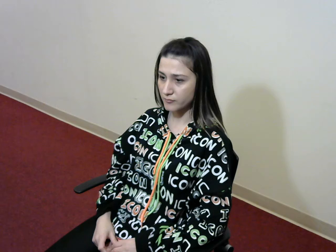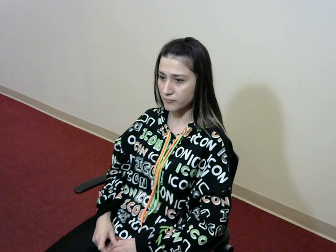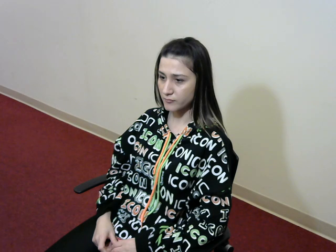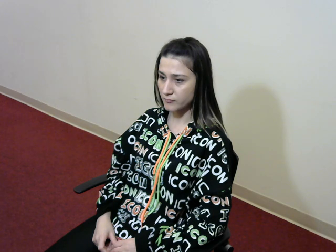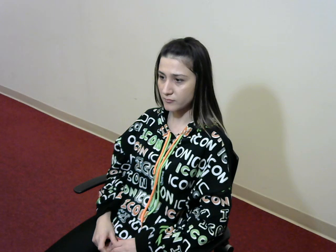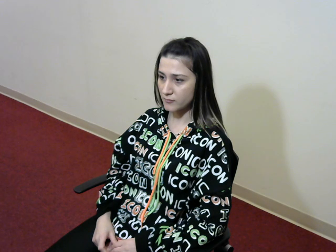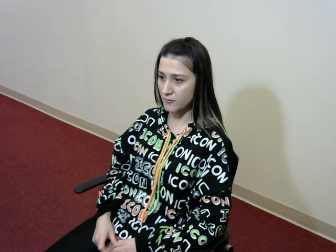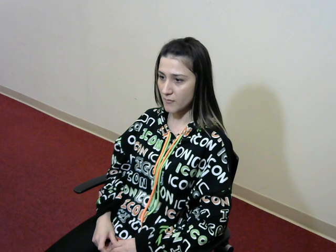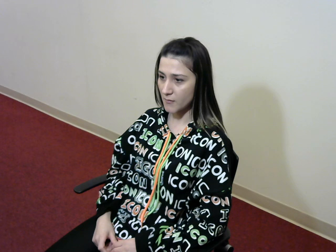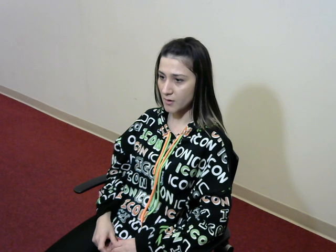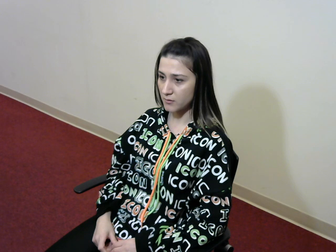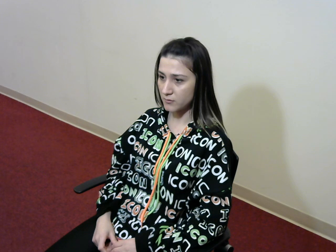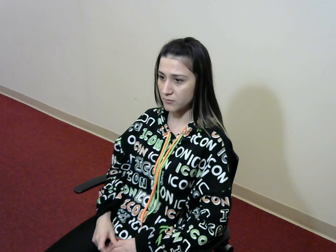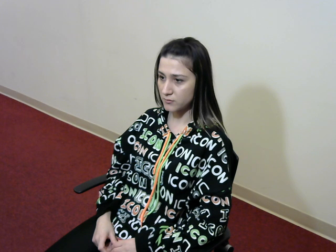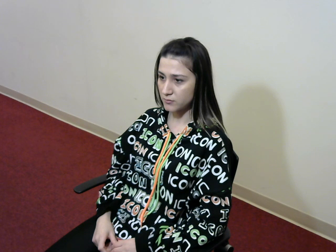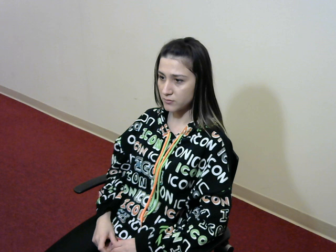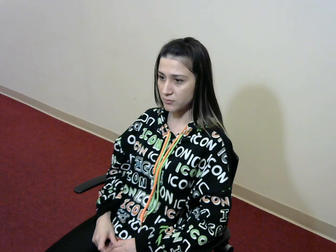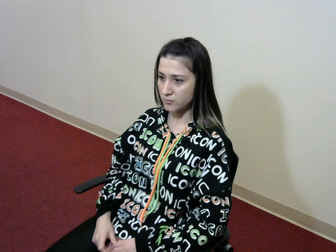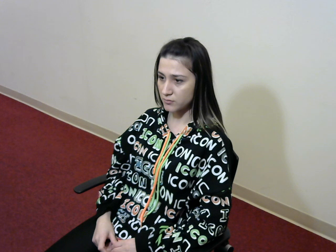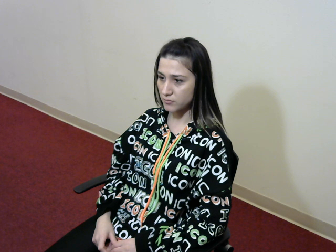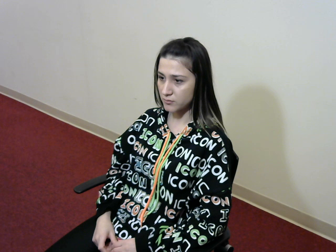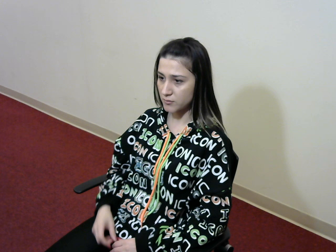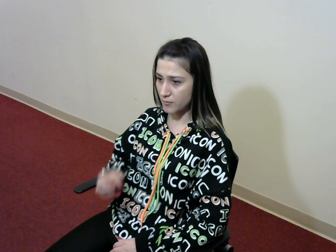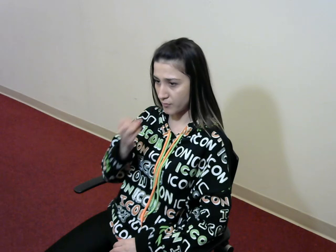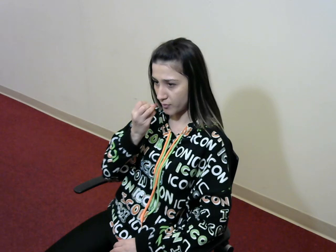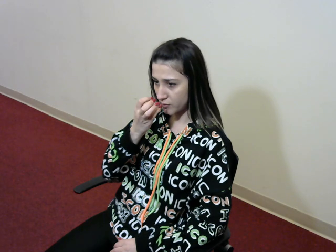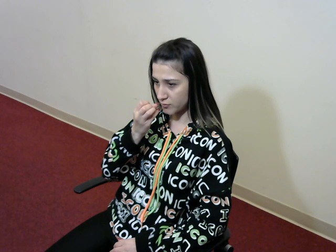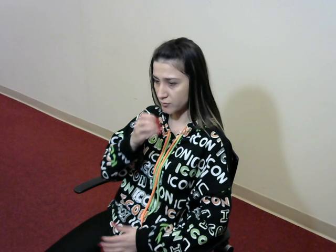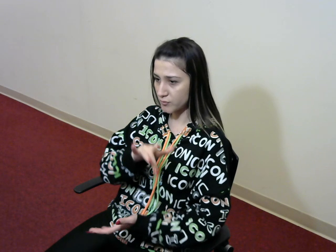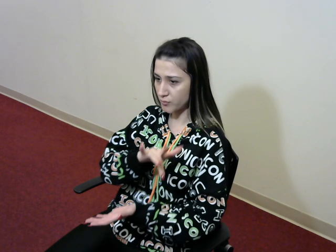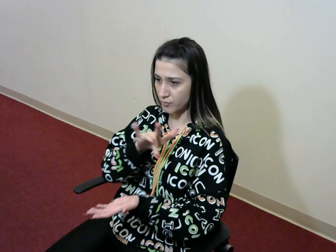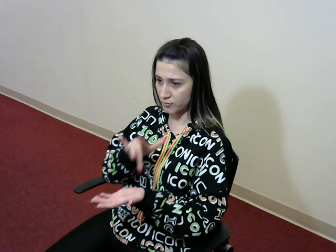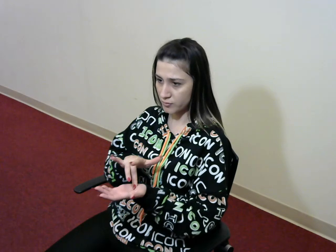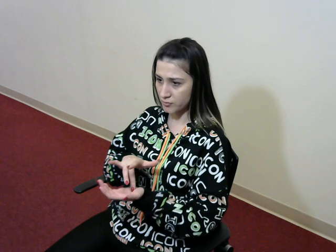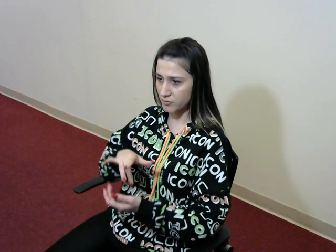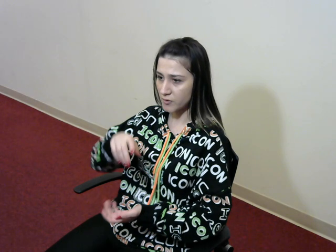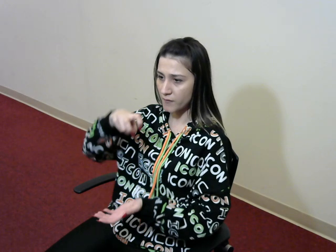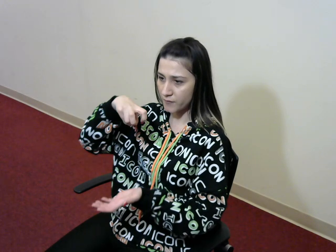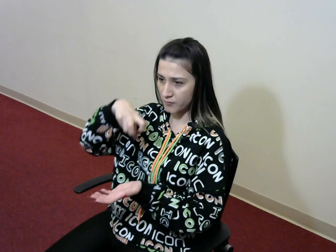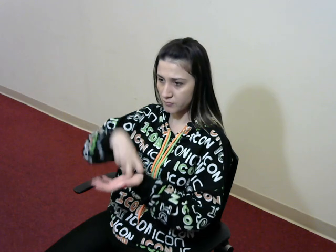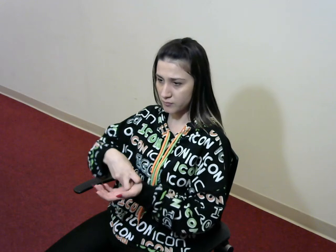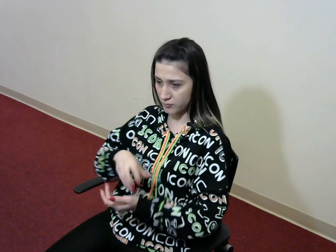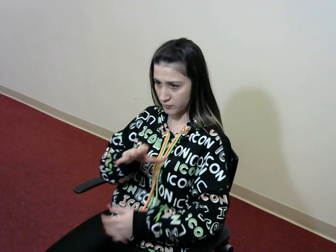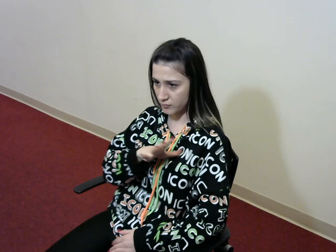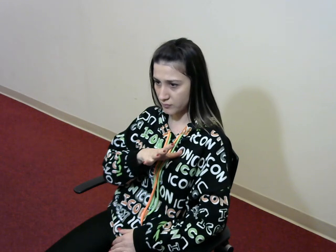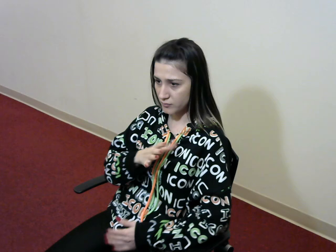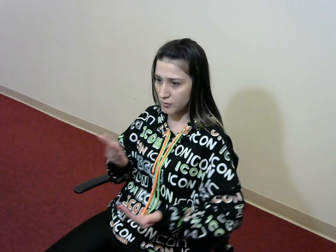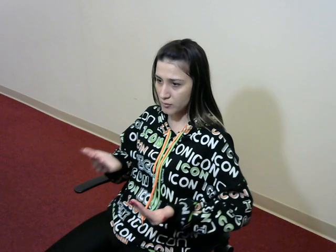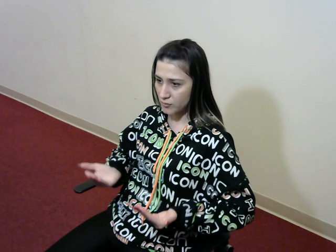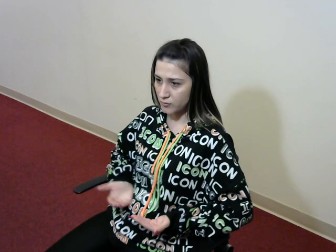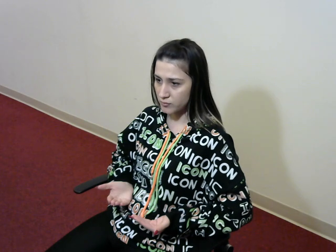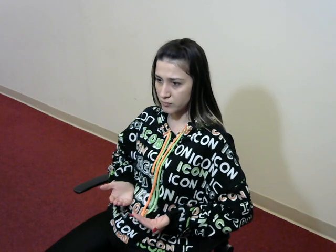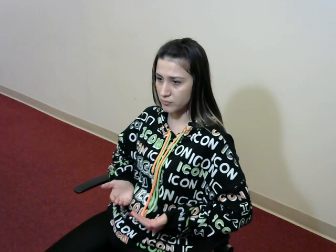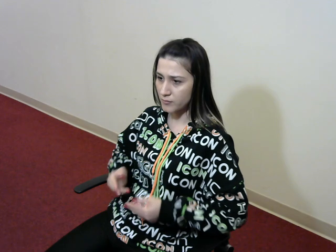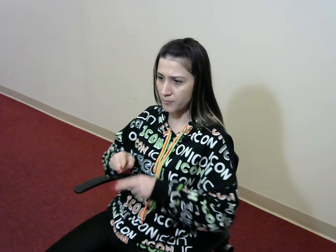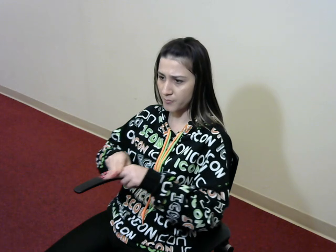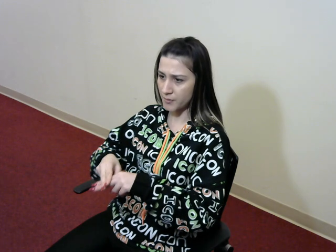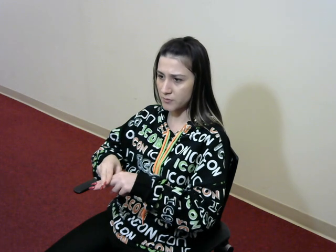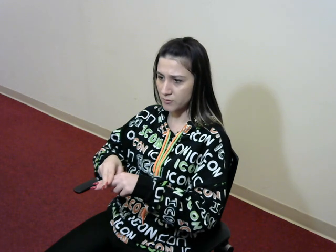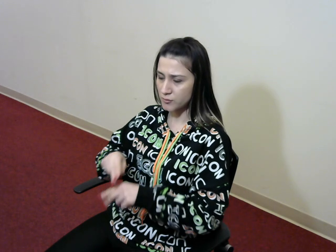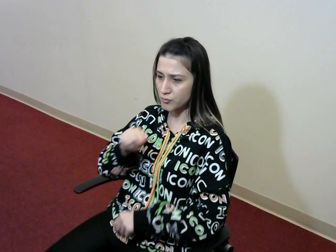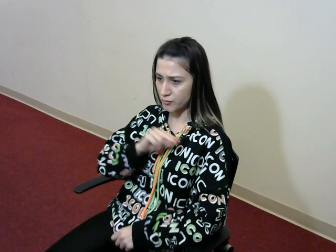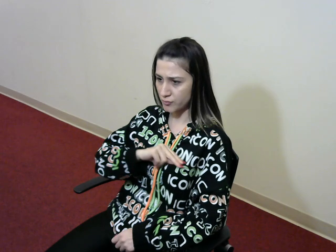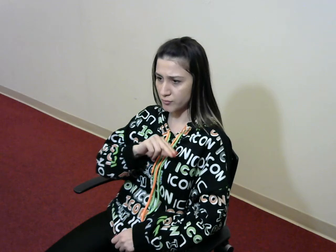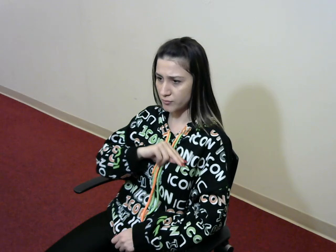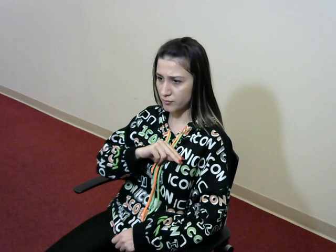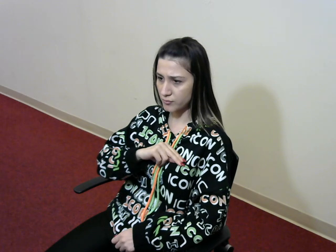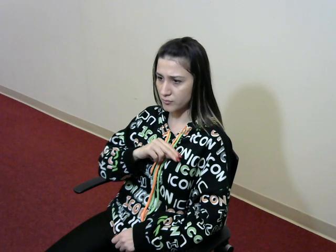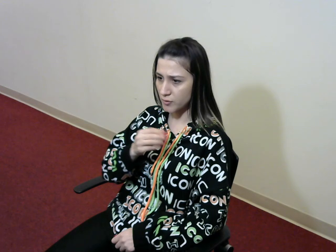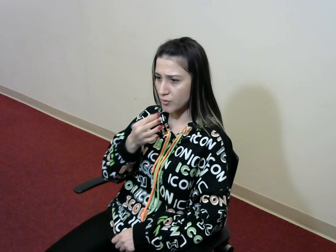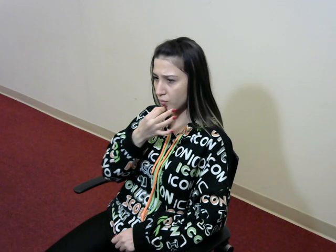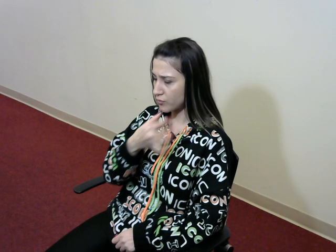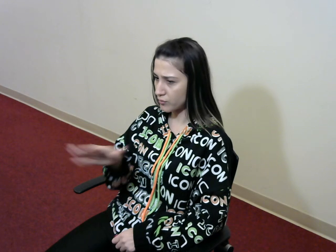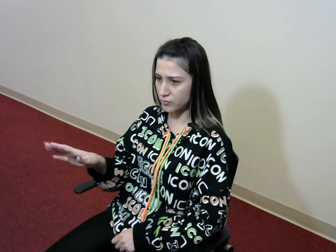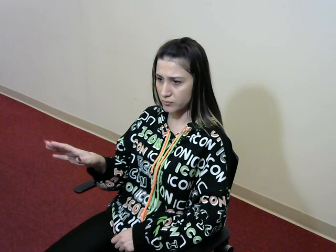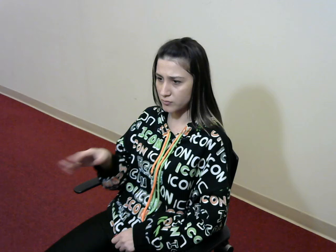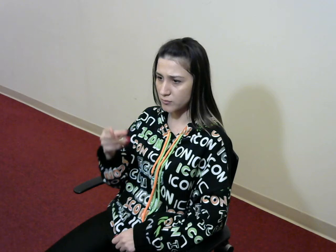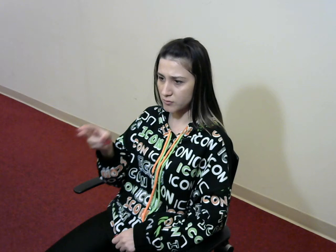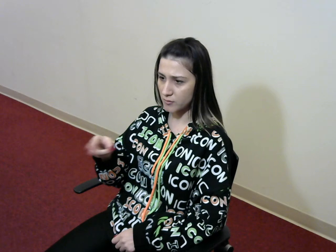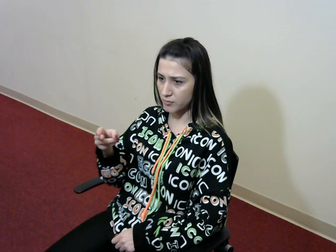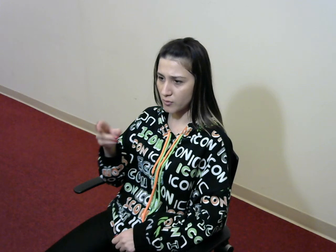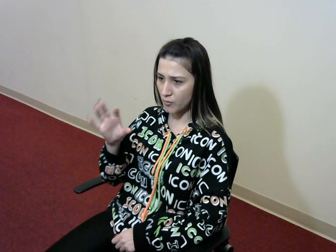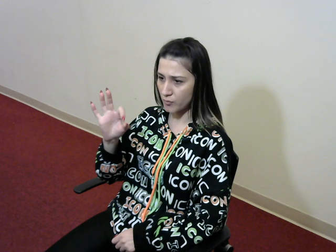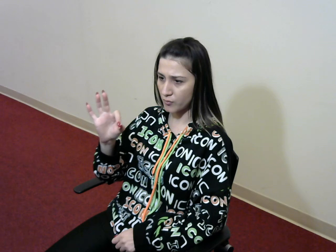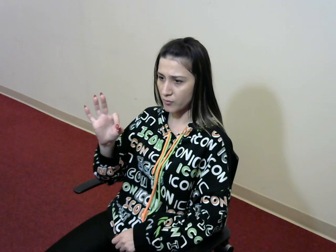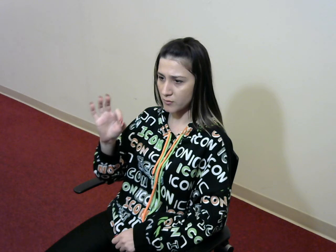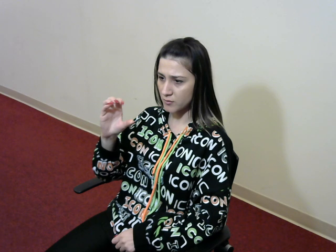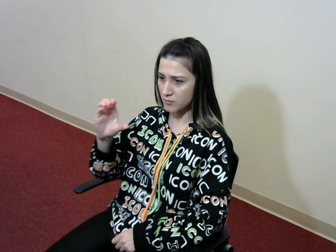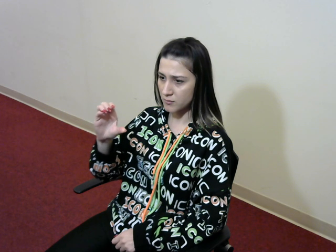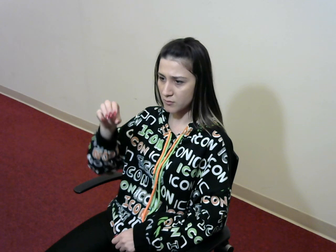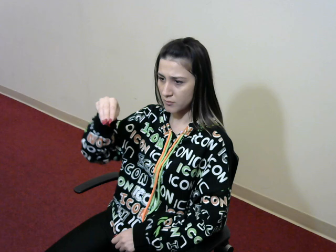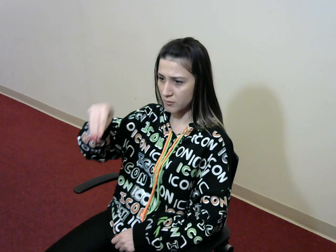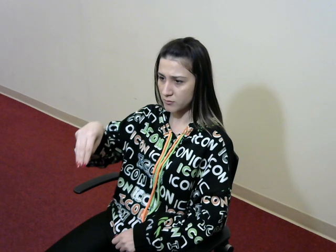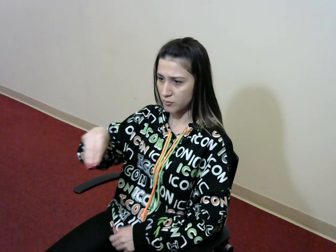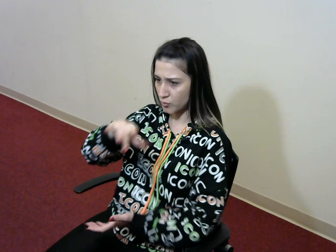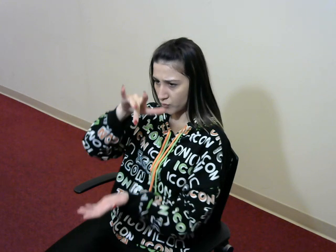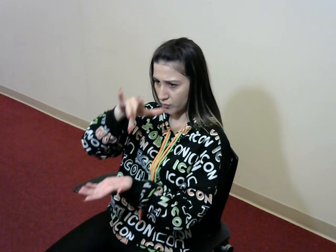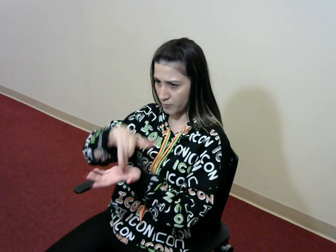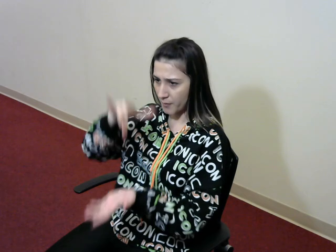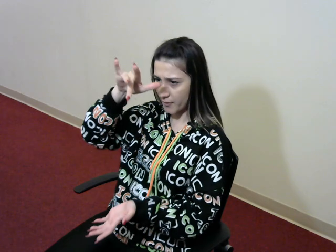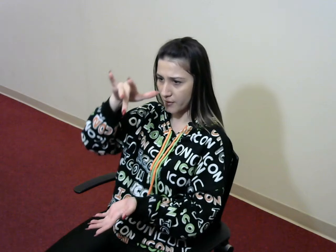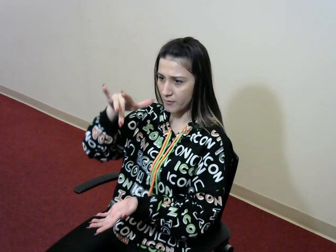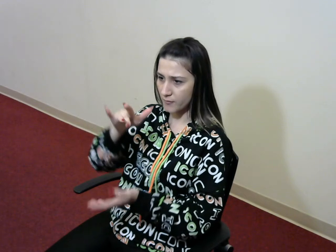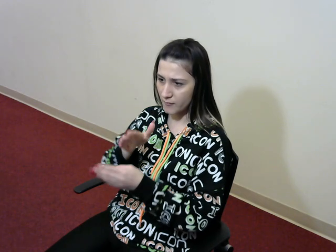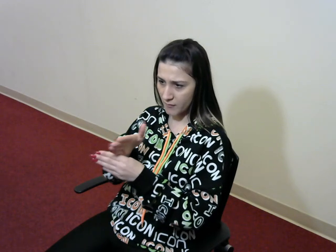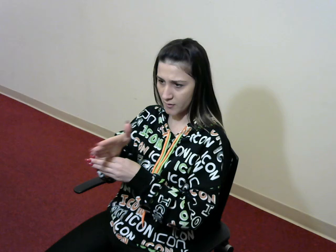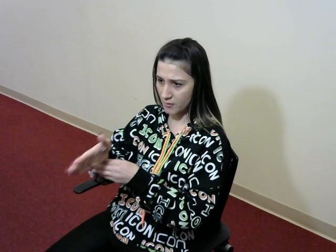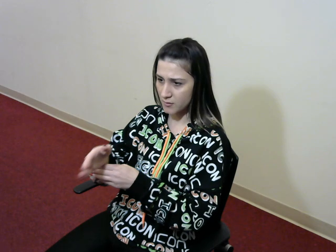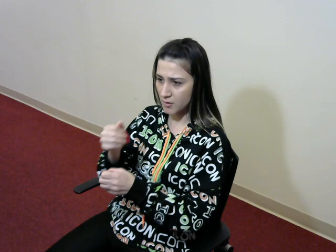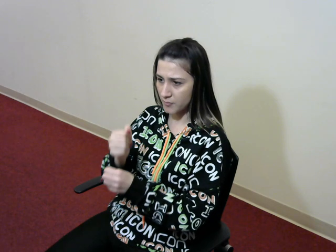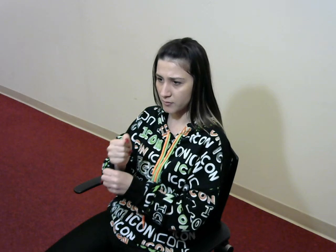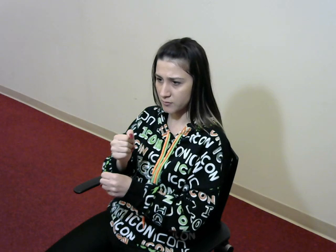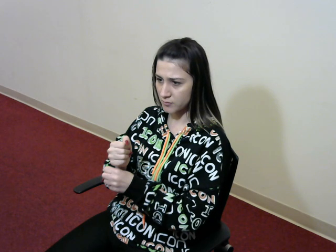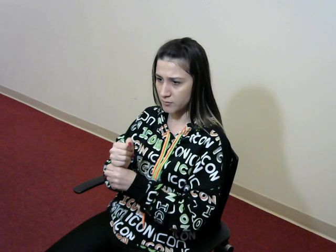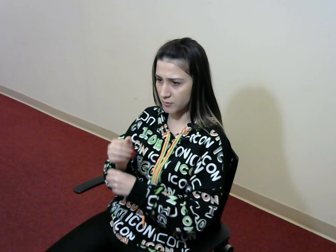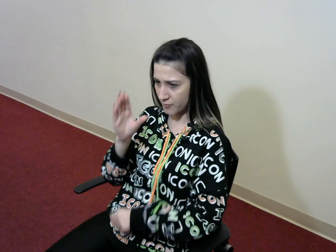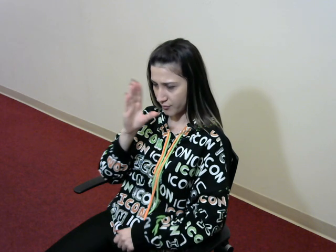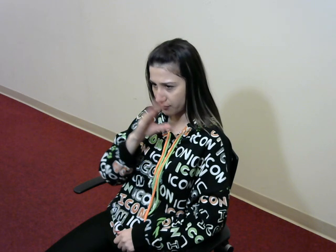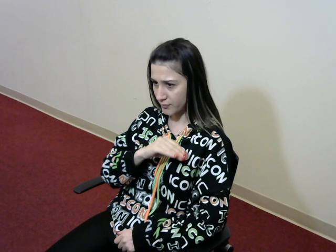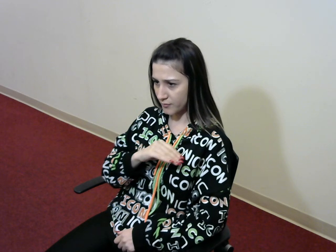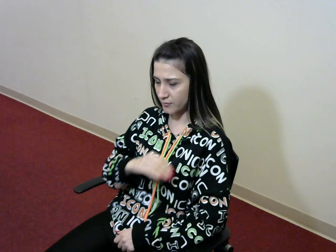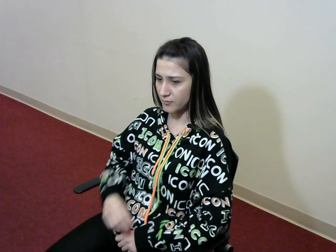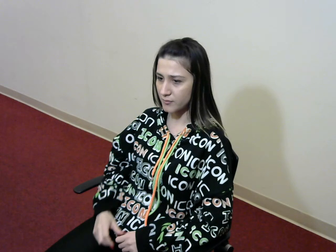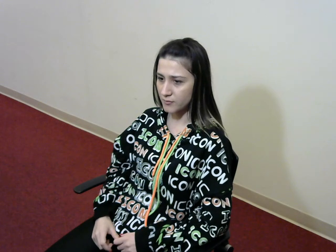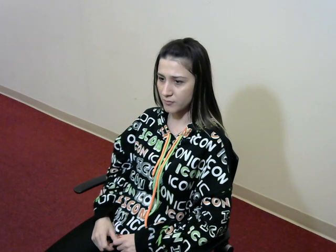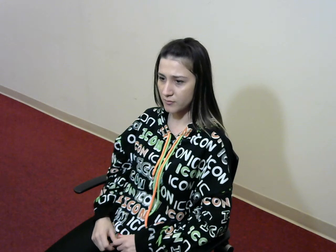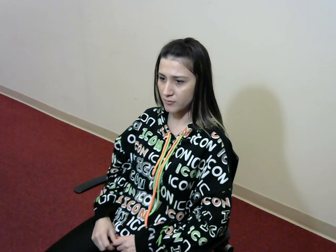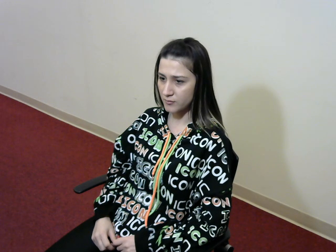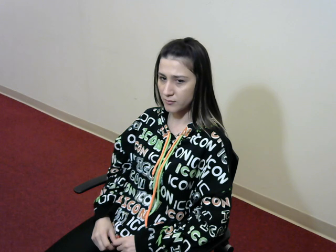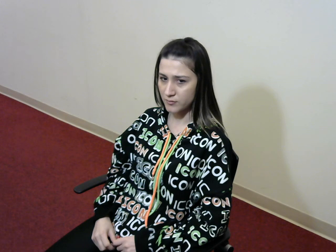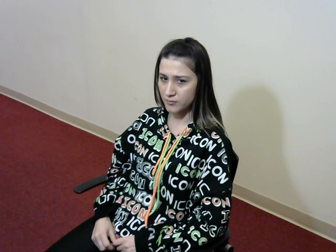Bakı şəhərində qeydiyyatda olan vətəndaşlar paytaxtda işləyən istənilən DOST mərkəzinə yaxınlaşa bilər